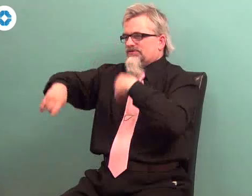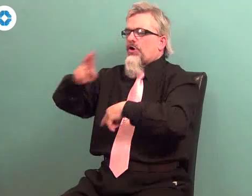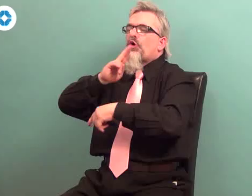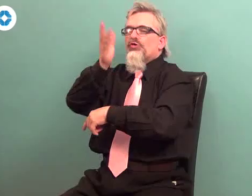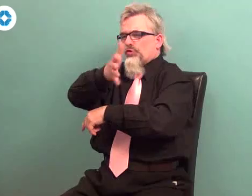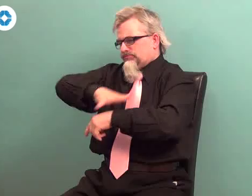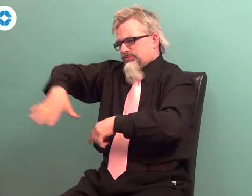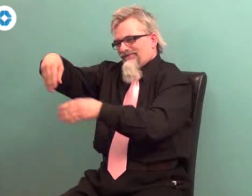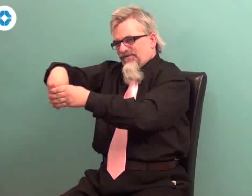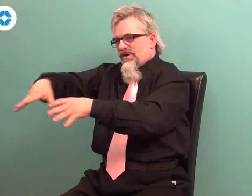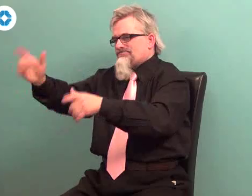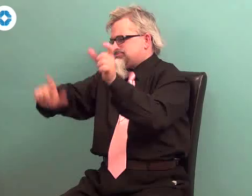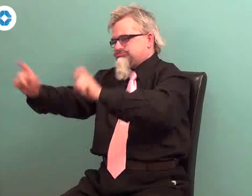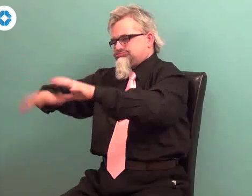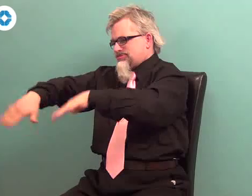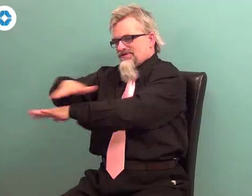Zjedli już kolację w tym miejscu.